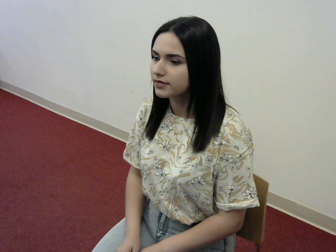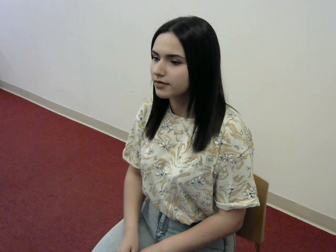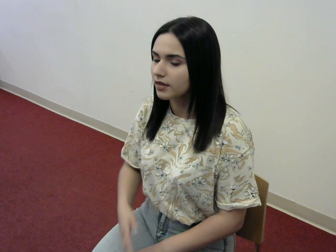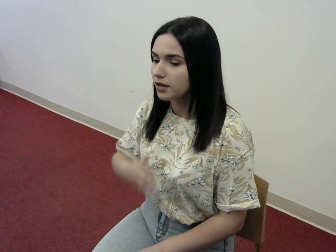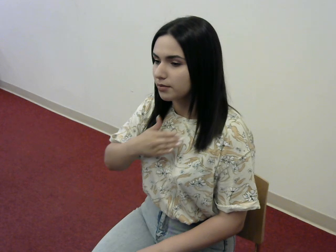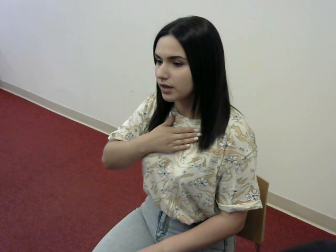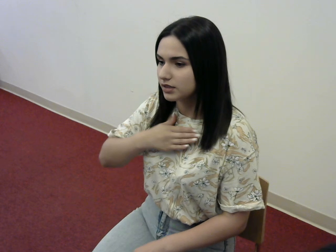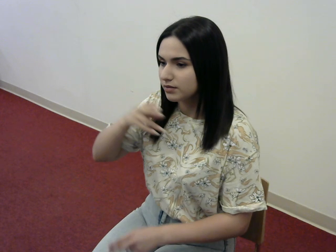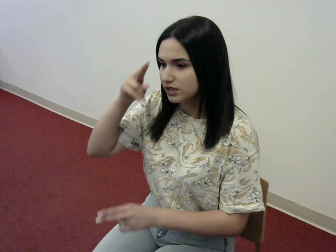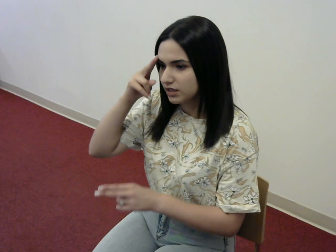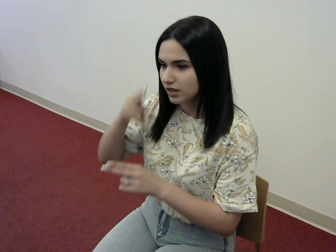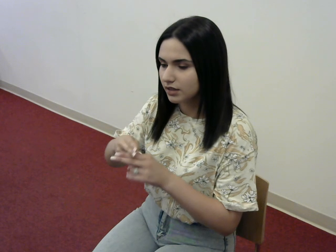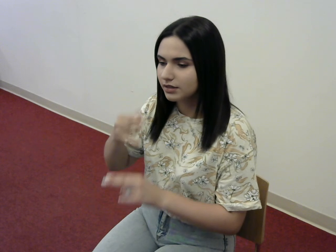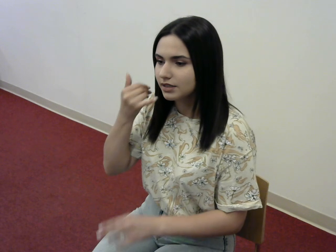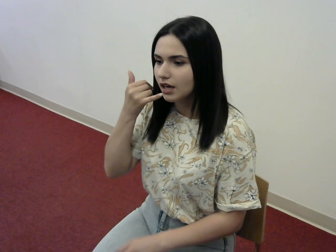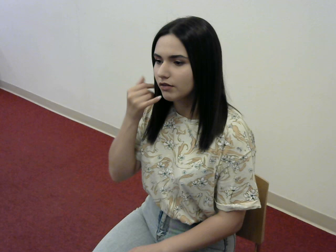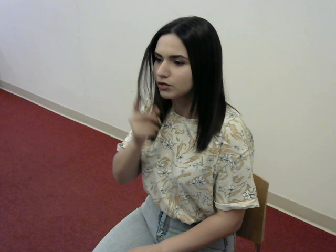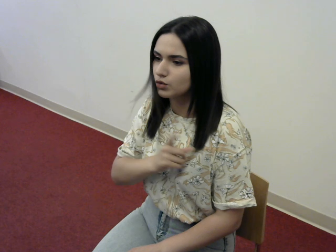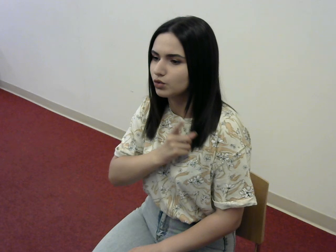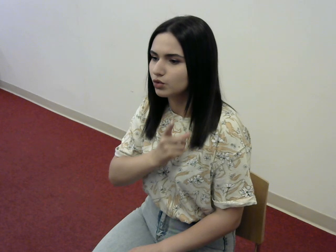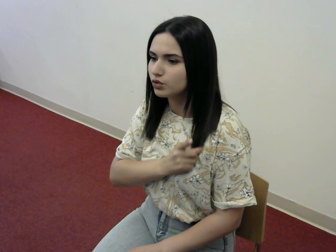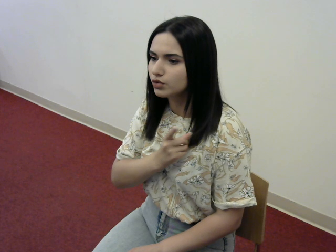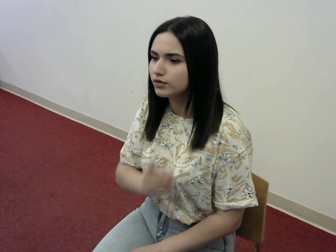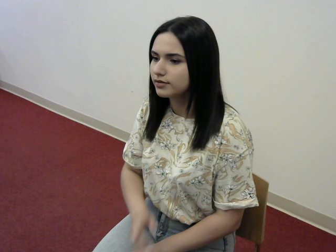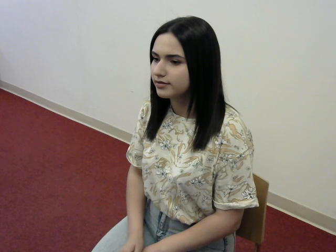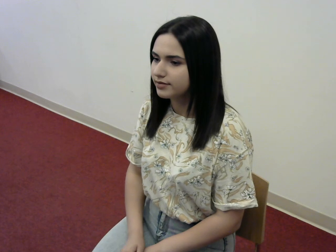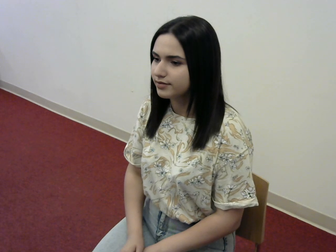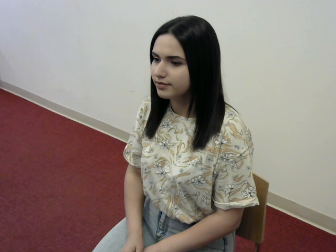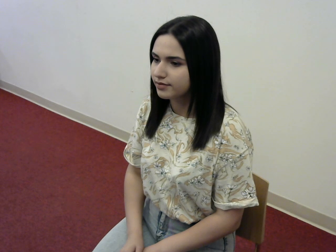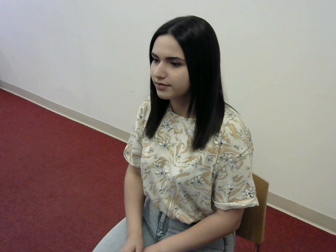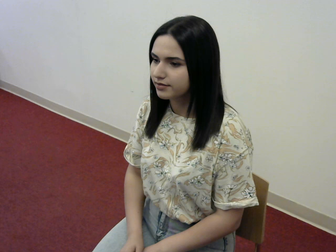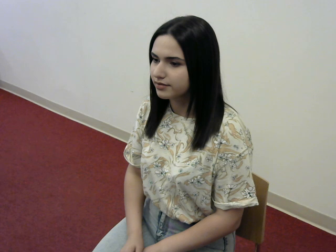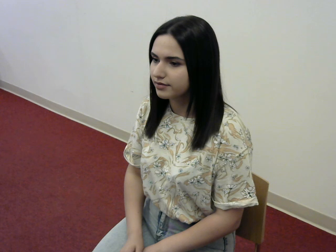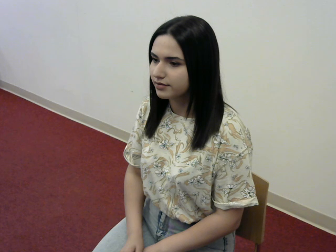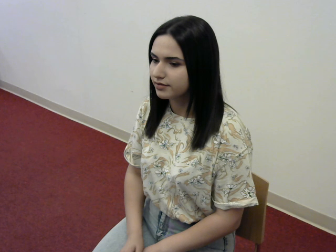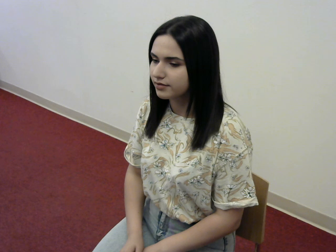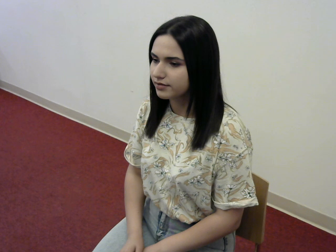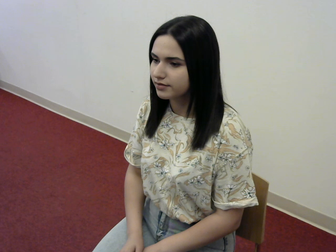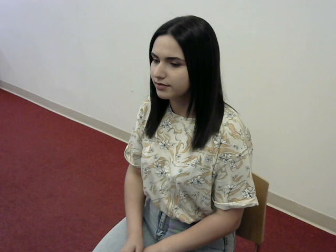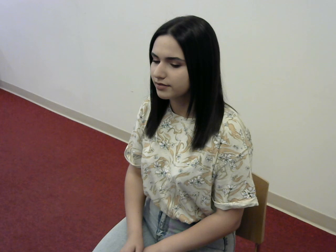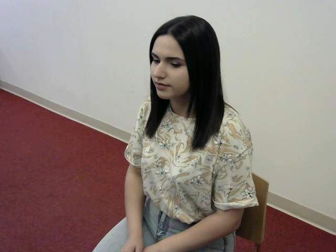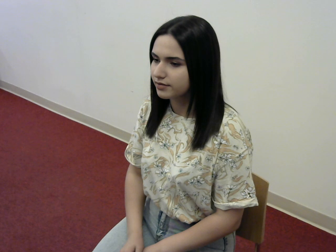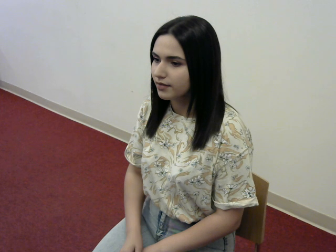Mənim qardaşım telefon ustasıdır